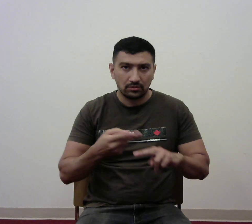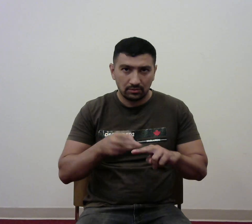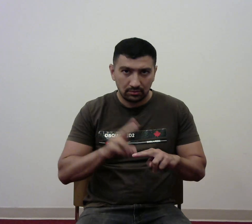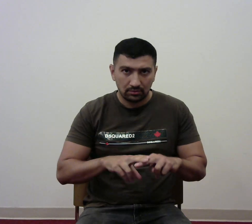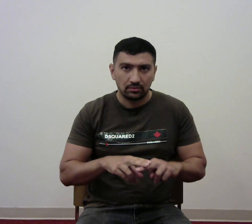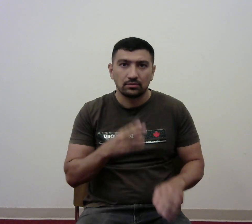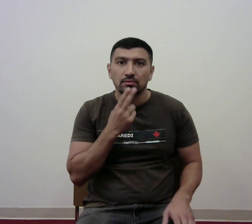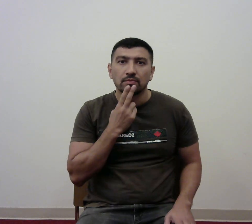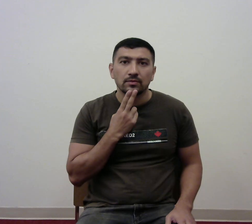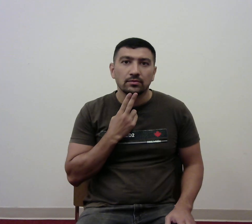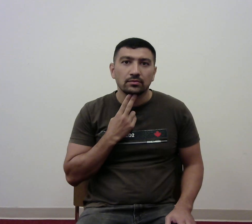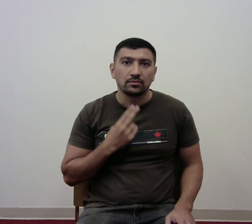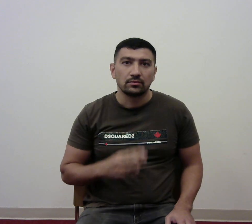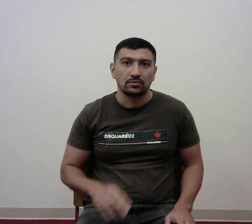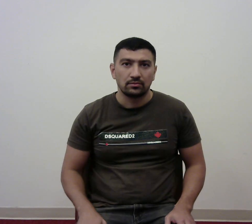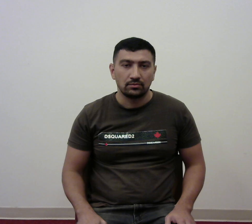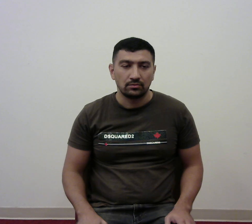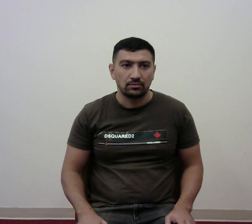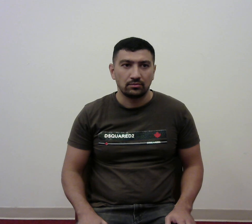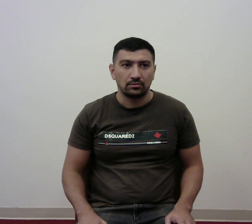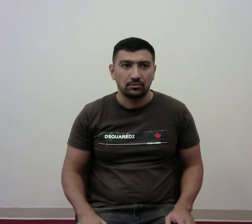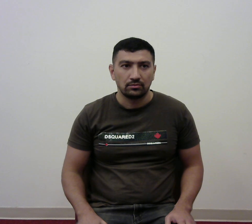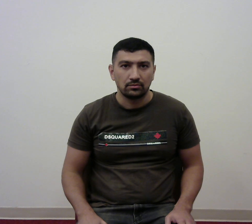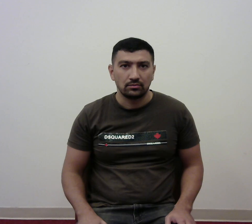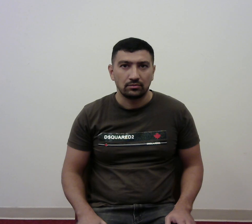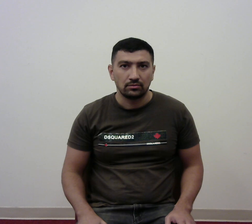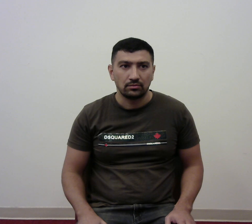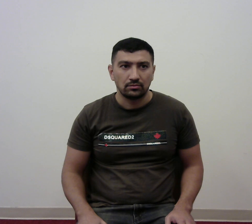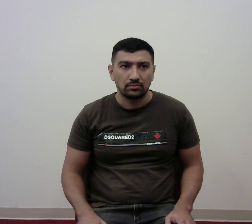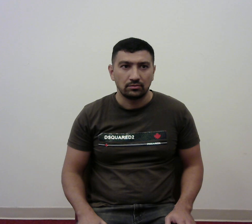Bu halaldır?